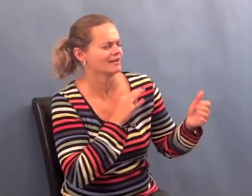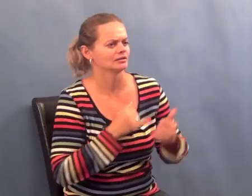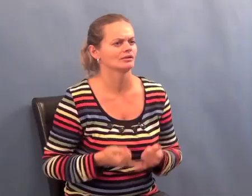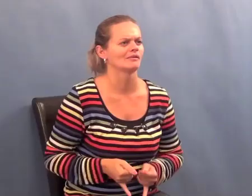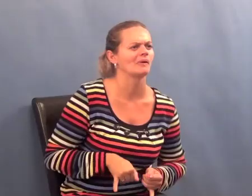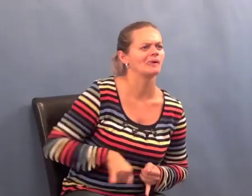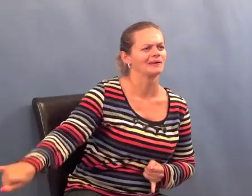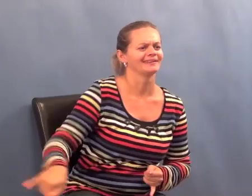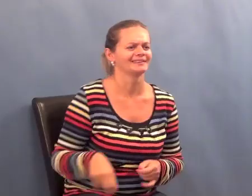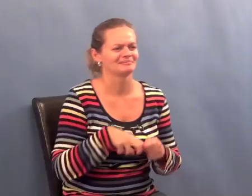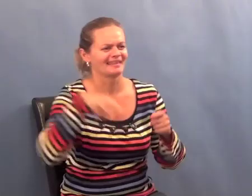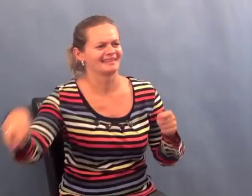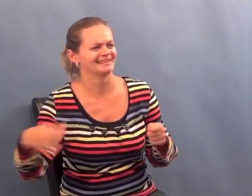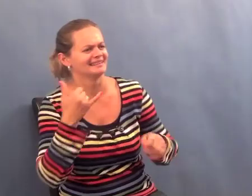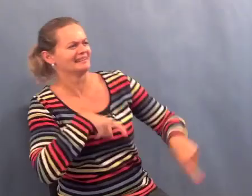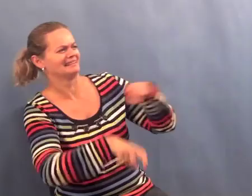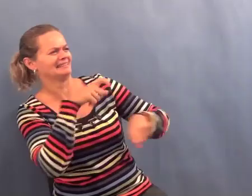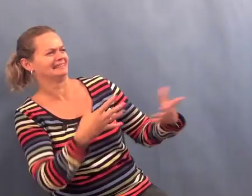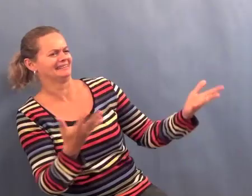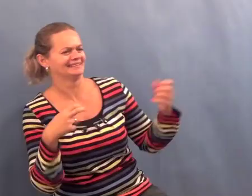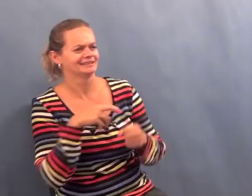[Charlie] kopie go, [mały] odskoczył, cofa się, idzie.